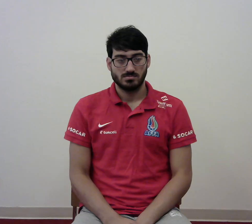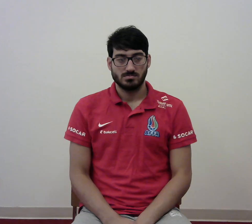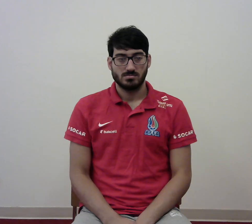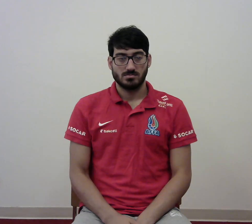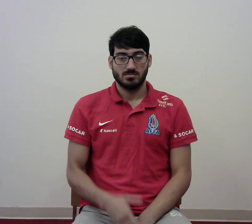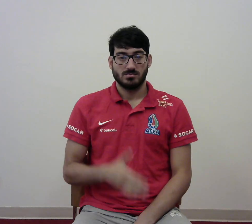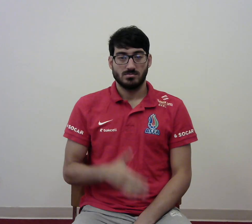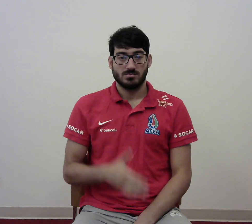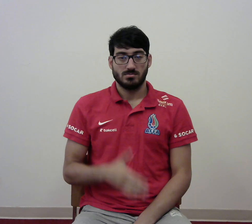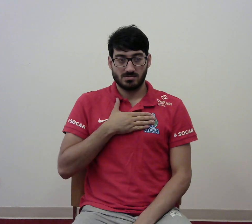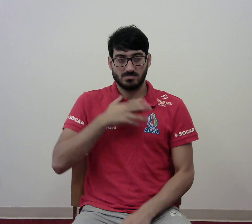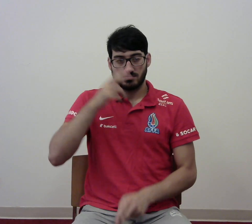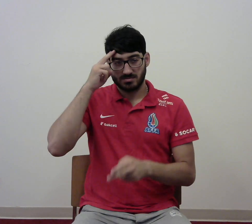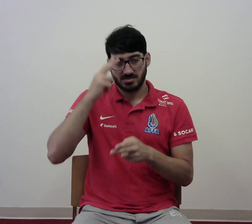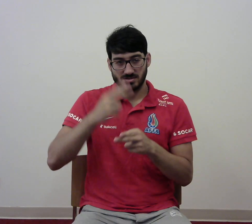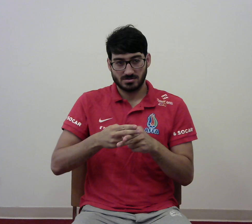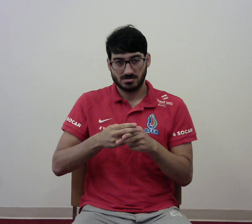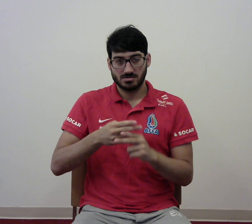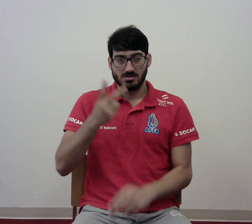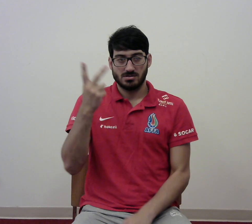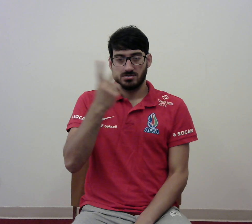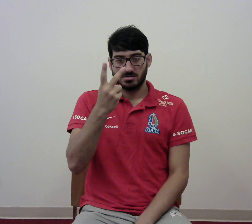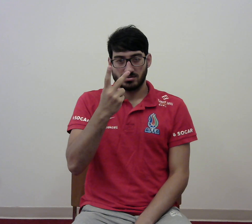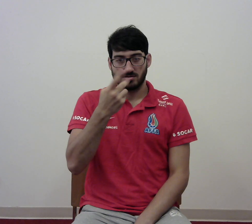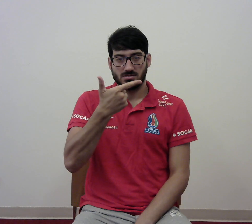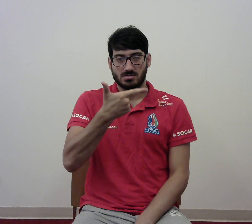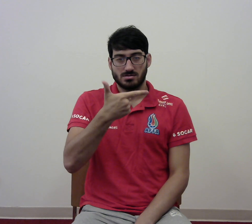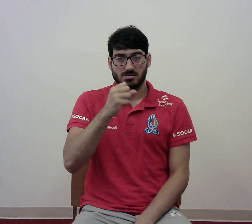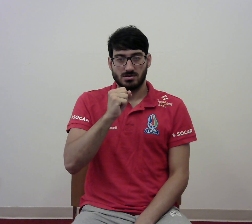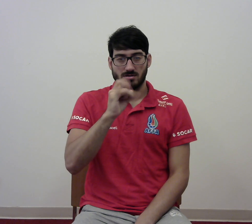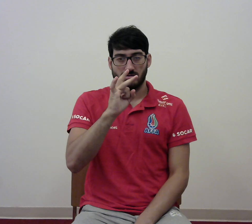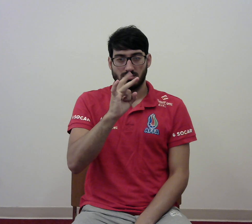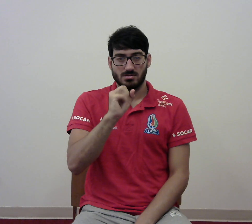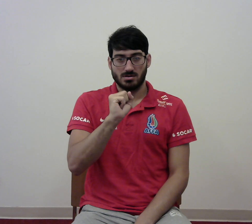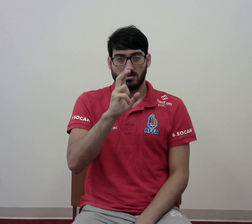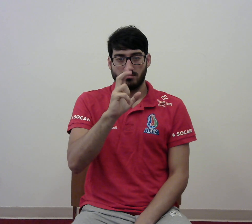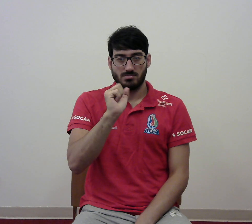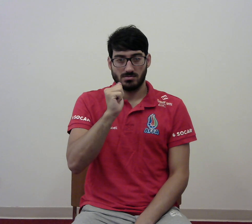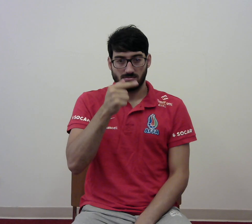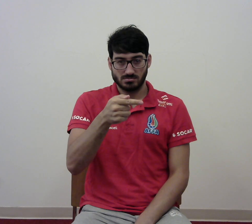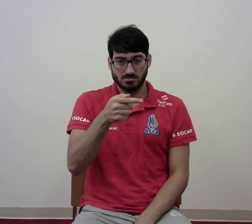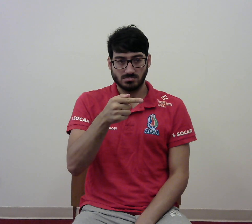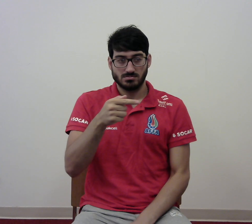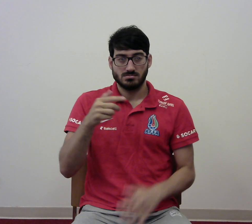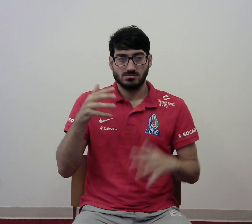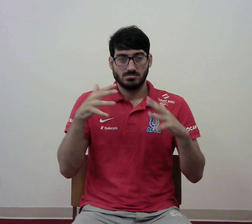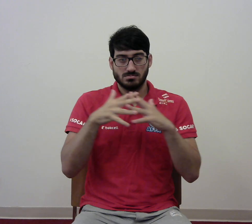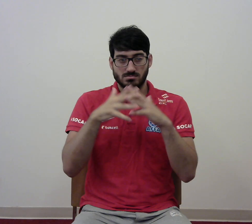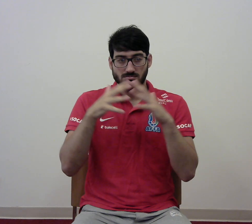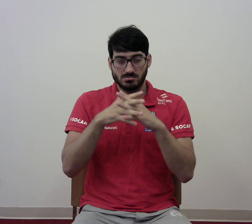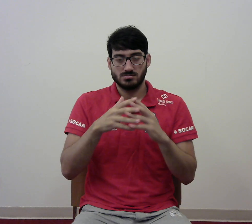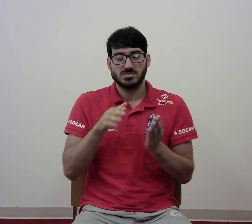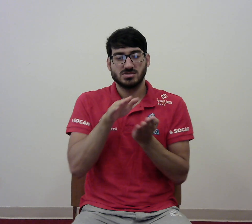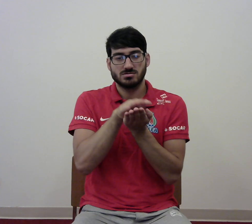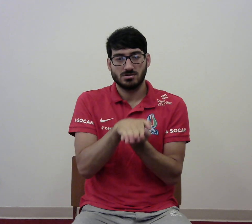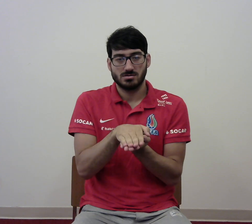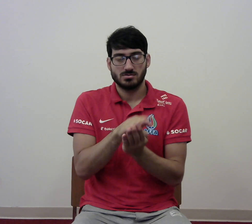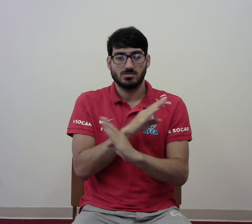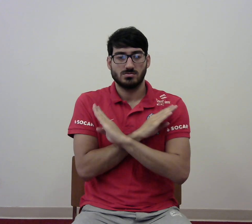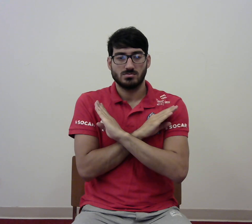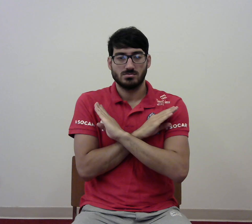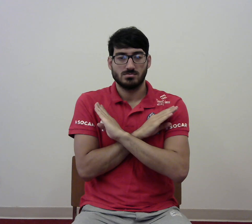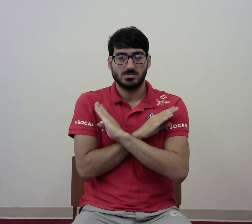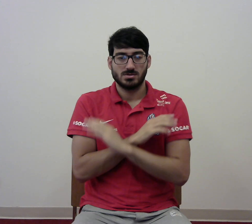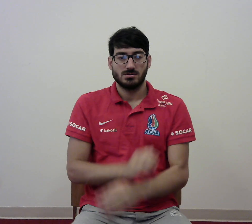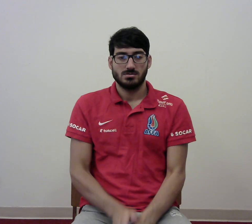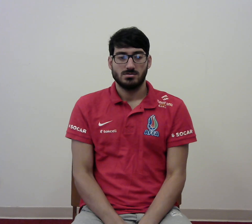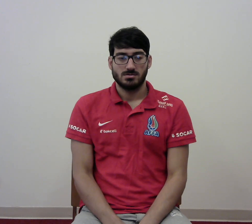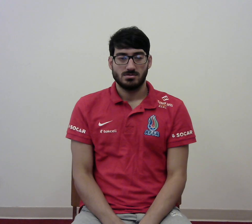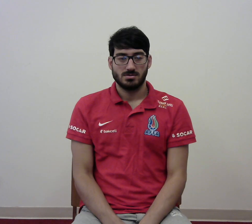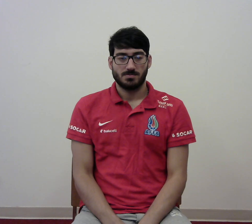Mənim qardaşım 2-ci Qarabağ müharibəsində şəhid olub